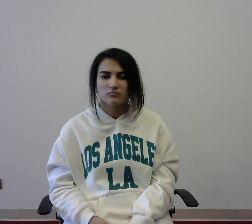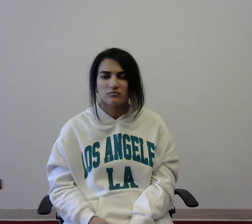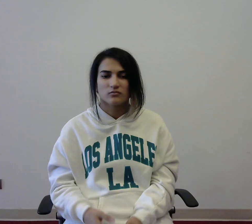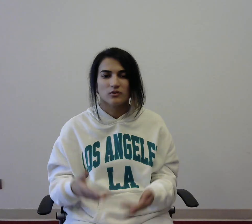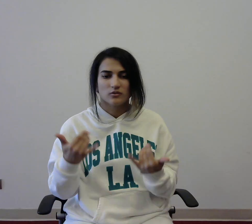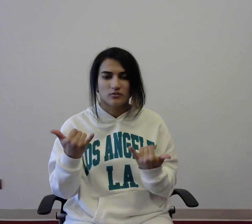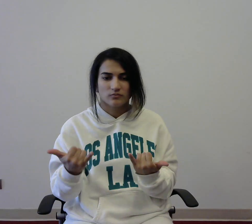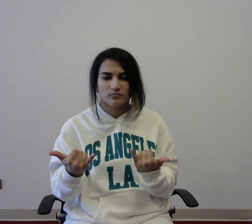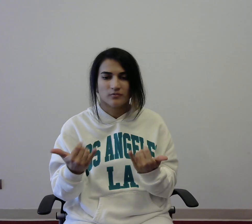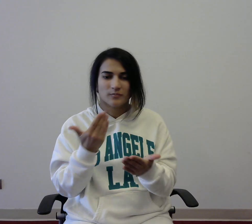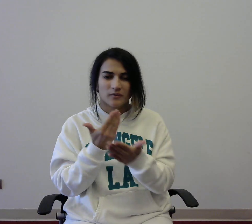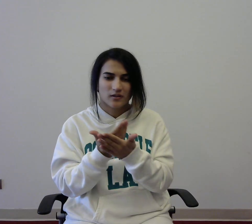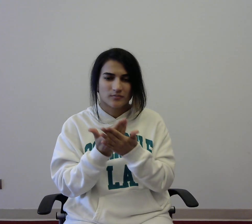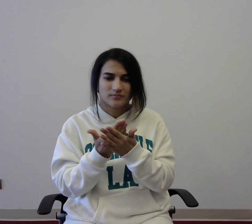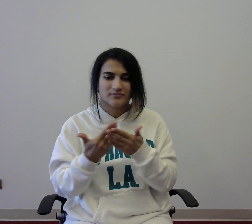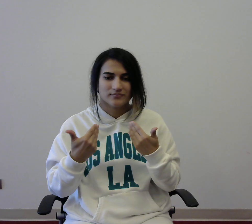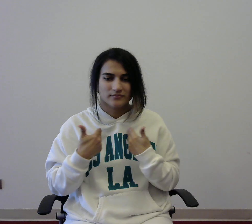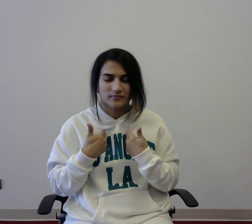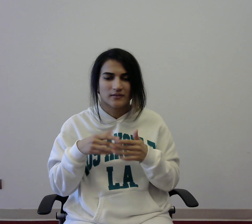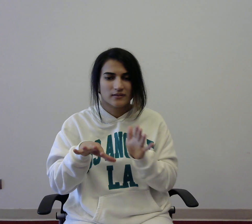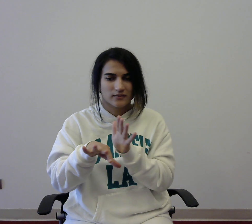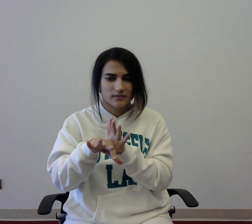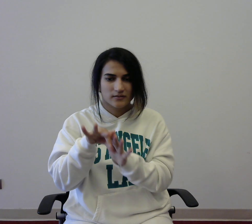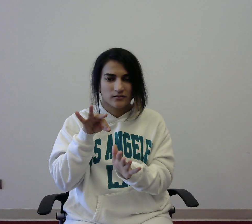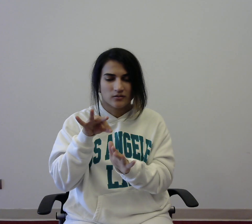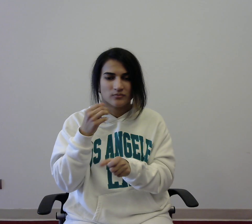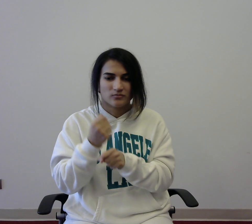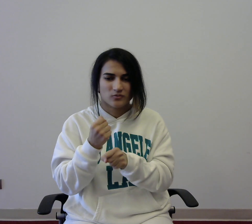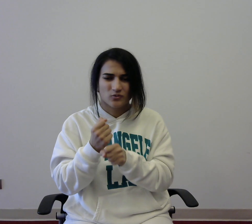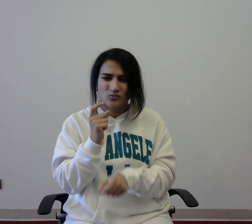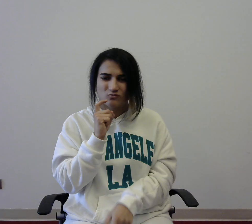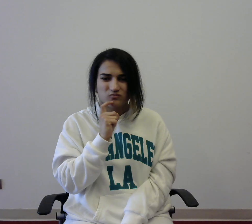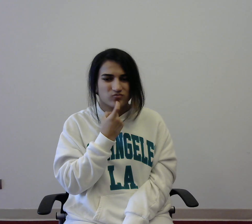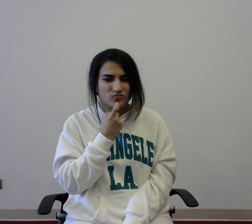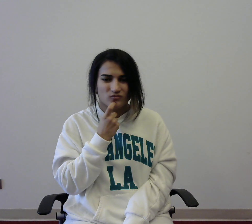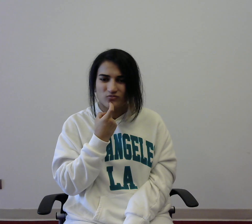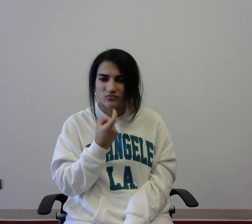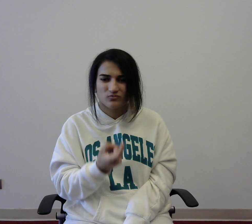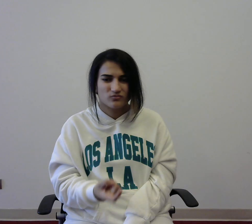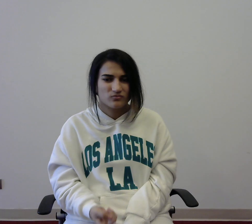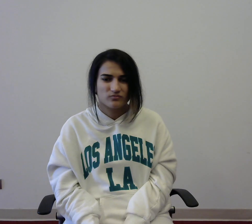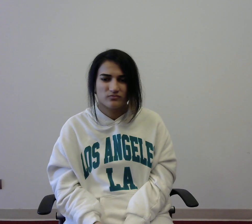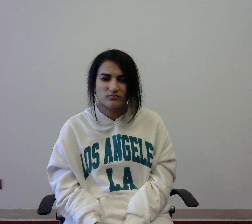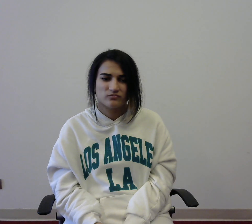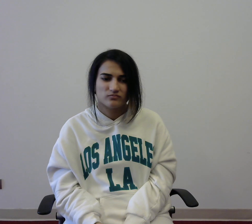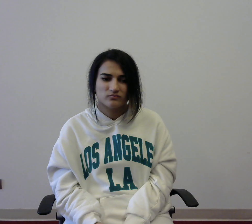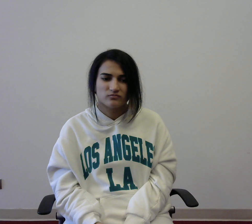Bu məsələdə mənə seçim etmək çətindir